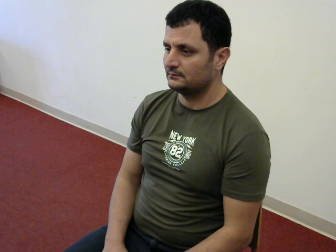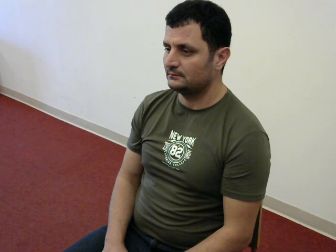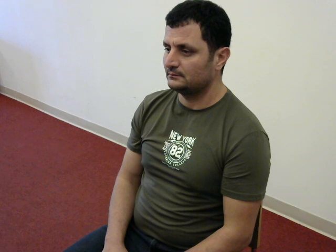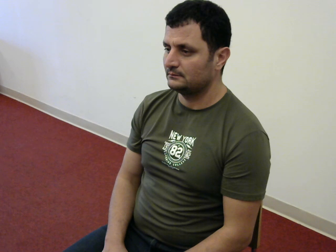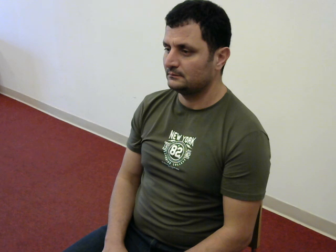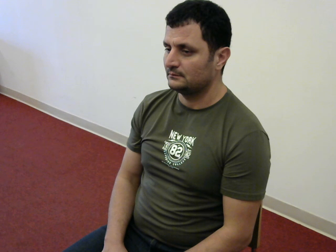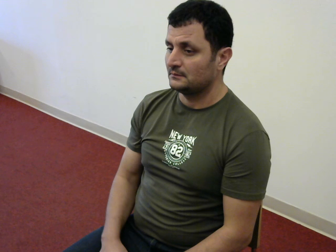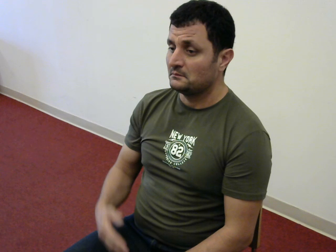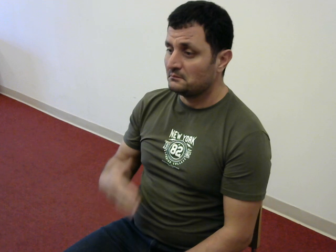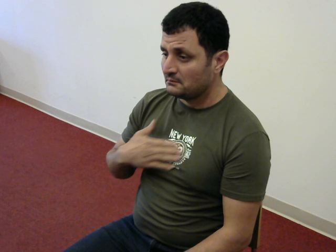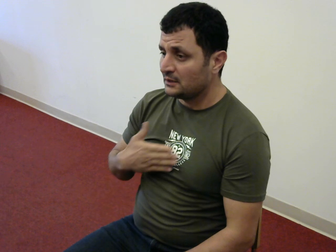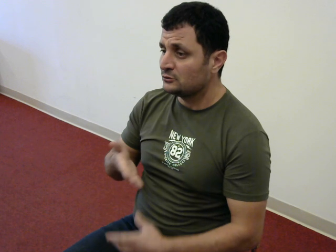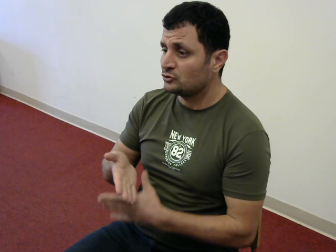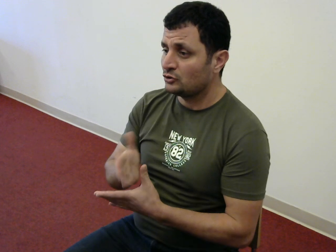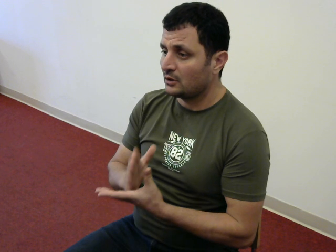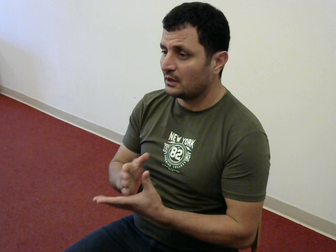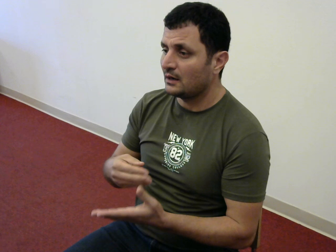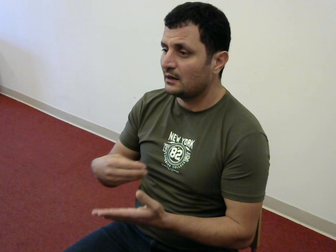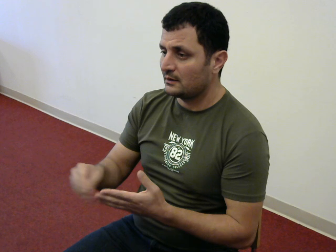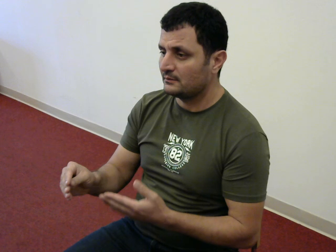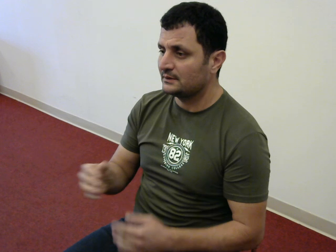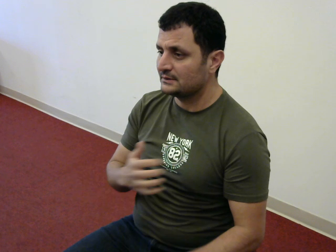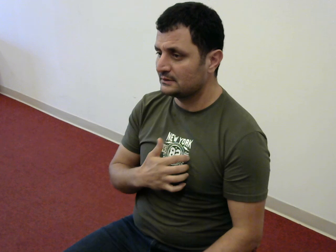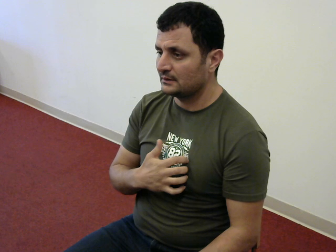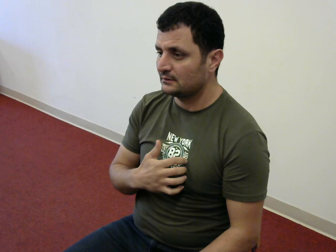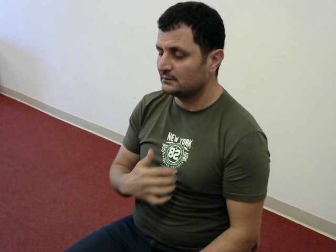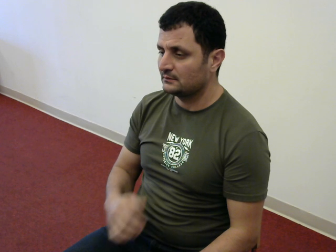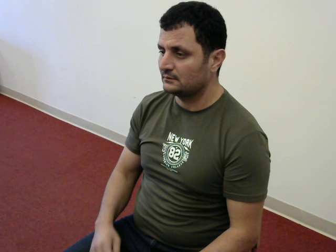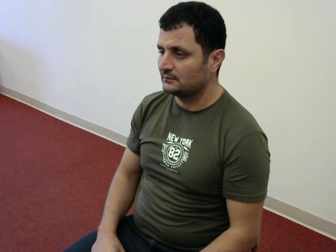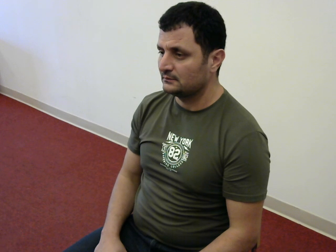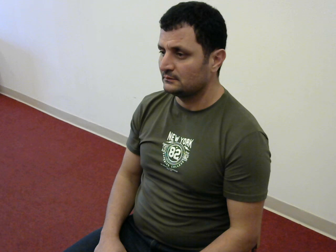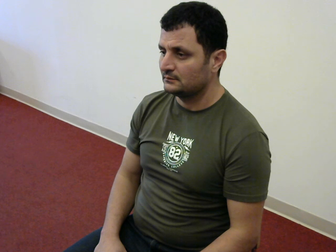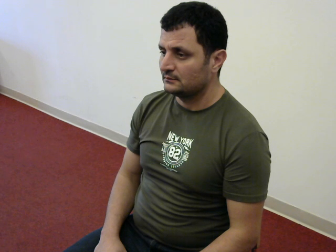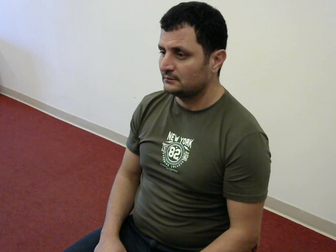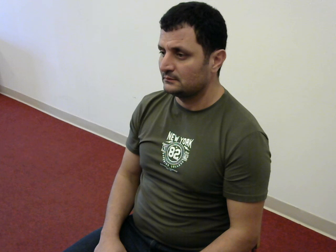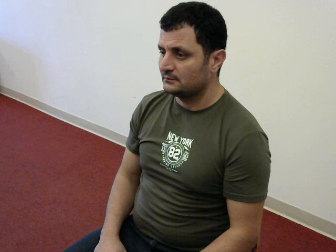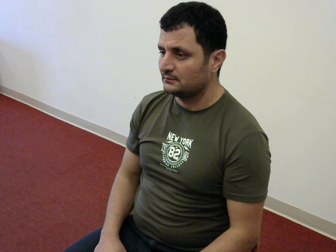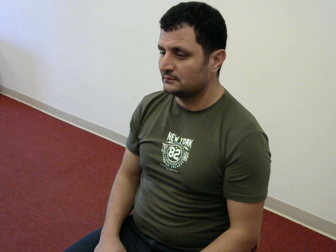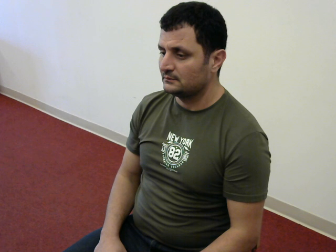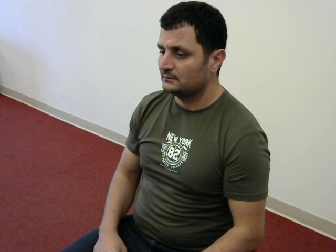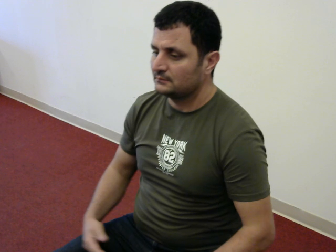Mən çörək almaq istəyirəm